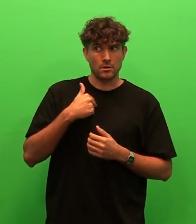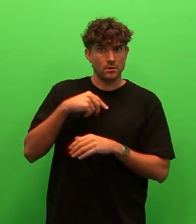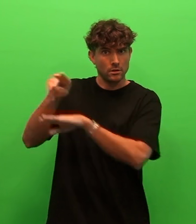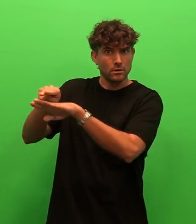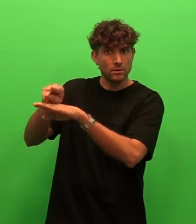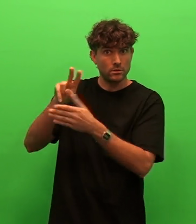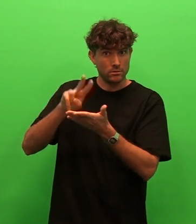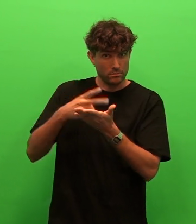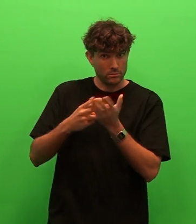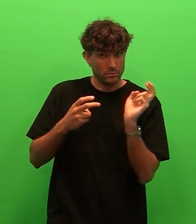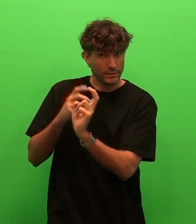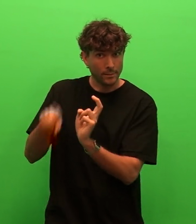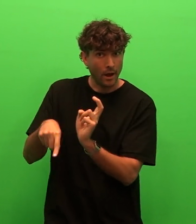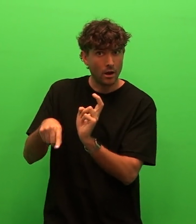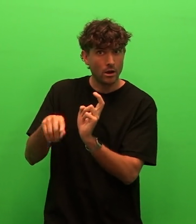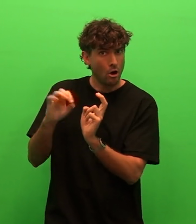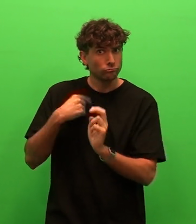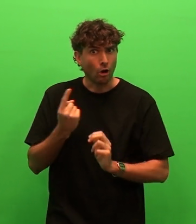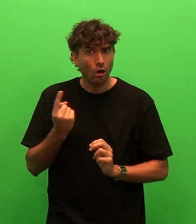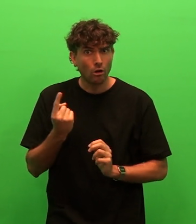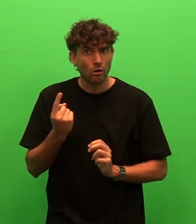L'inèrpret també vindrà quan m'estiri, o estic jo sol?